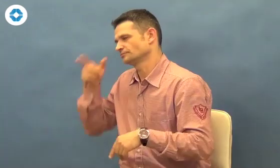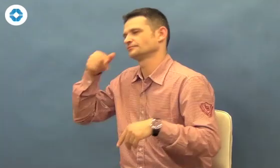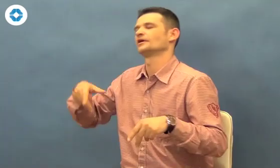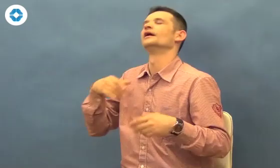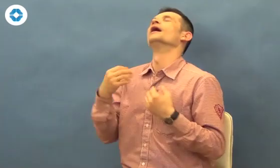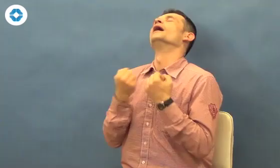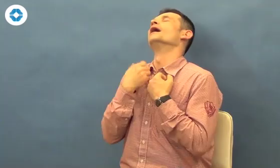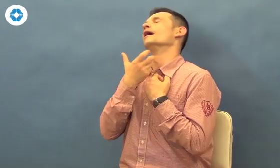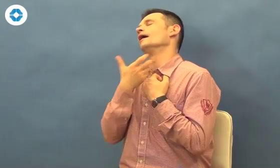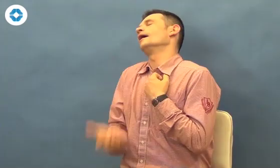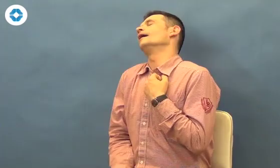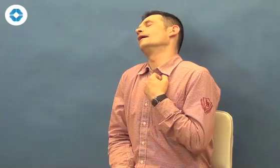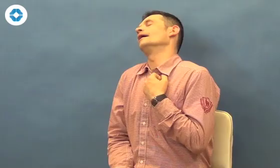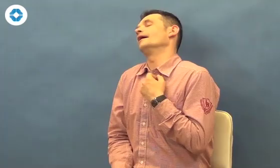Przykrywają się kołdrą i zasypiają.